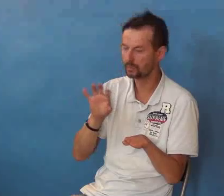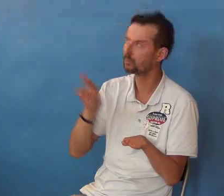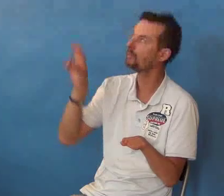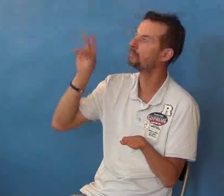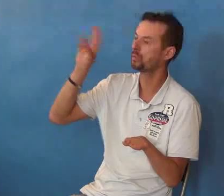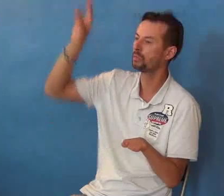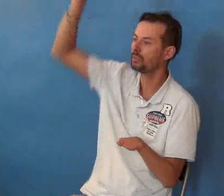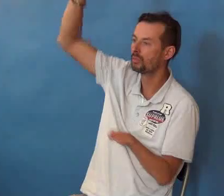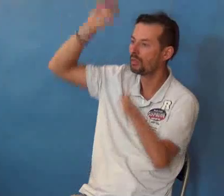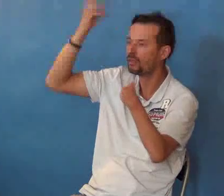A tam na górze pan zrywa.